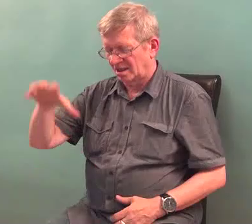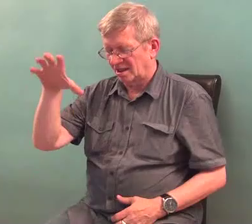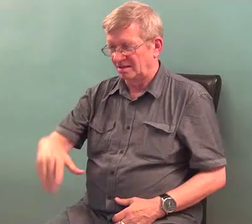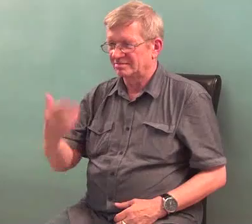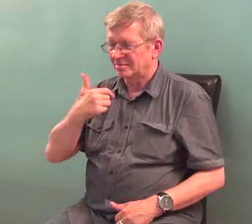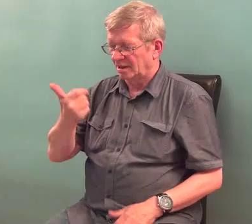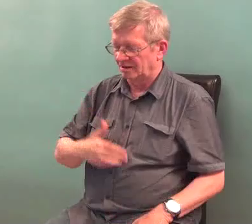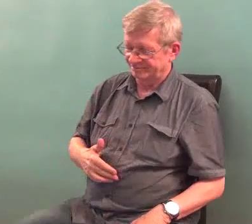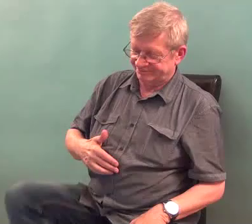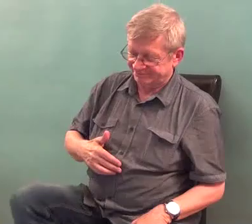Raz w taki wdepnąłem.